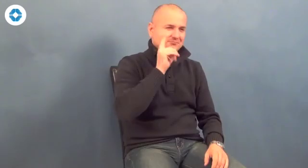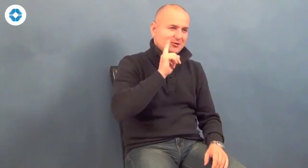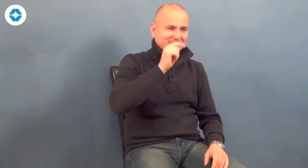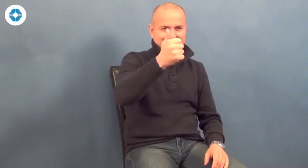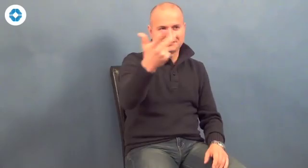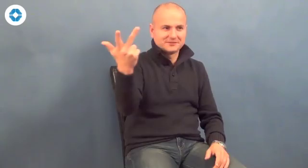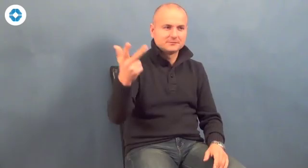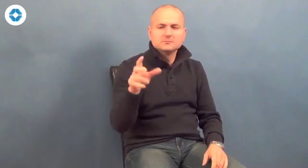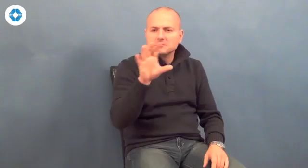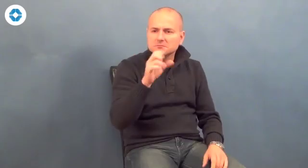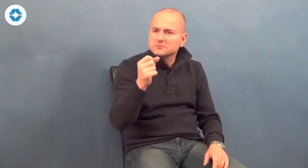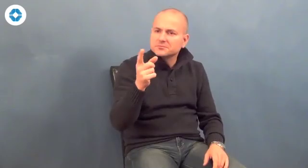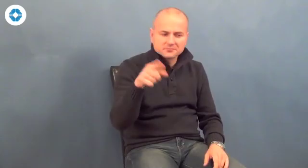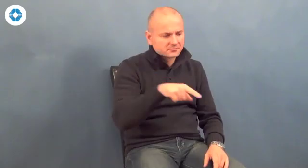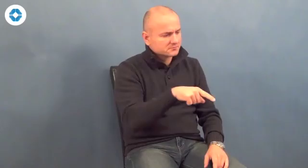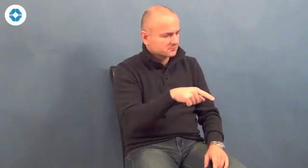Jest ich trzech i patrzą co mu się stało.